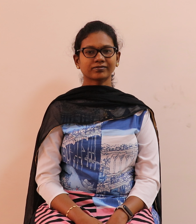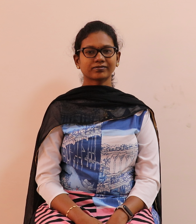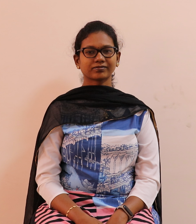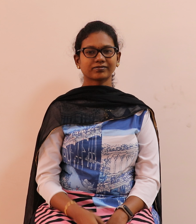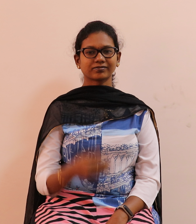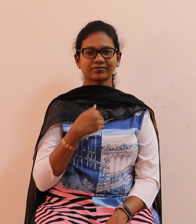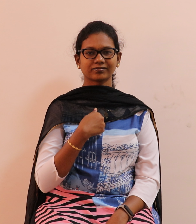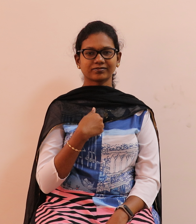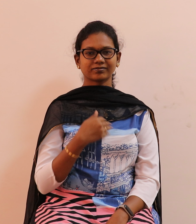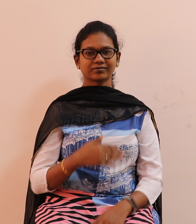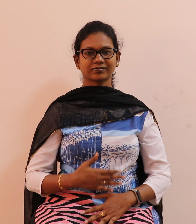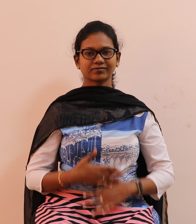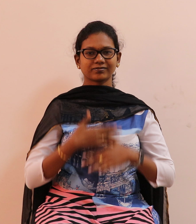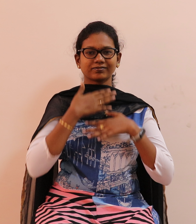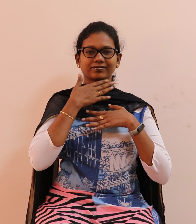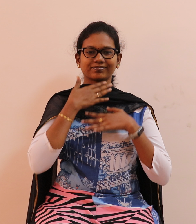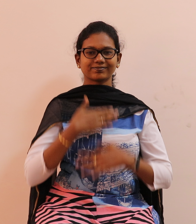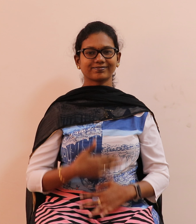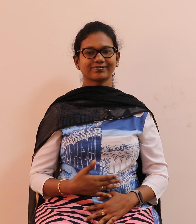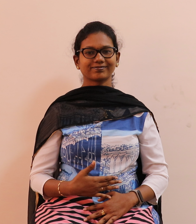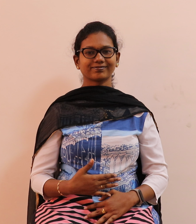i am very happy